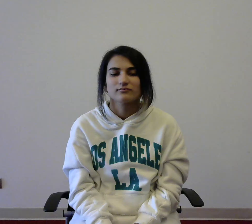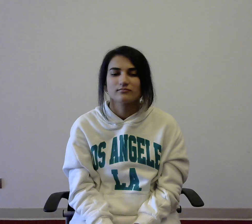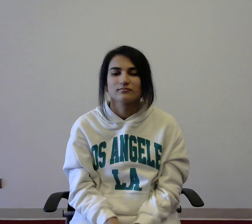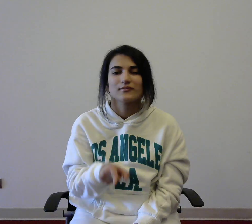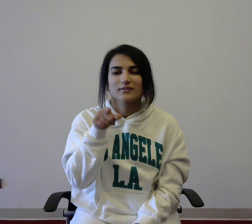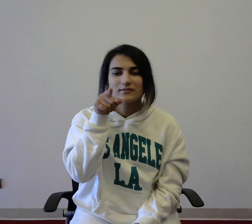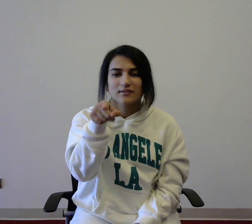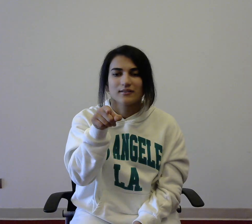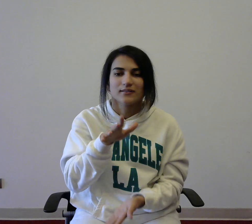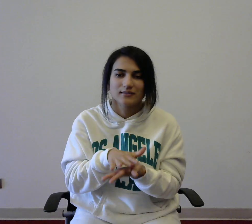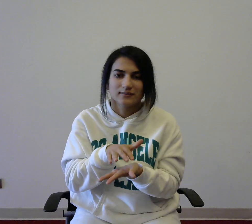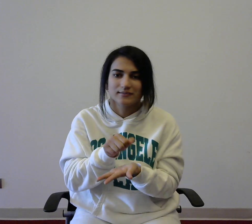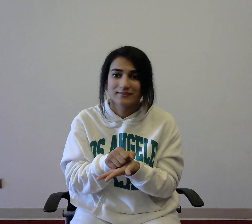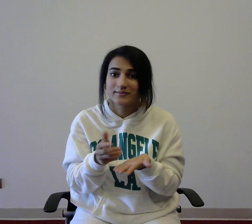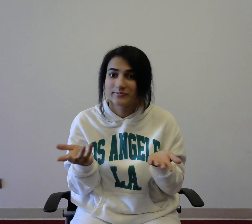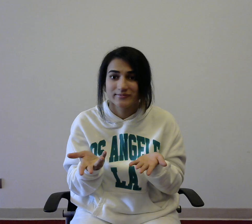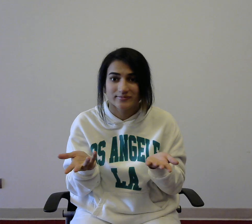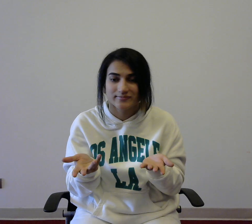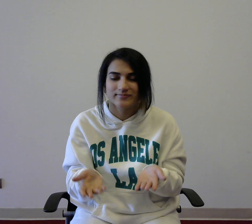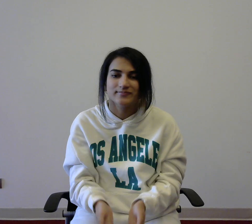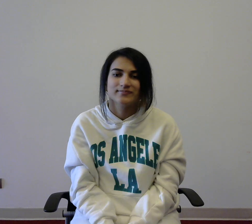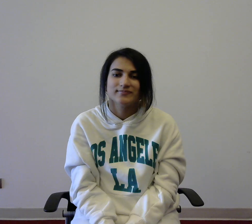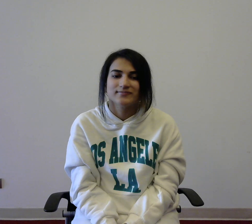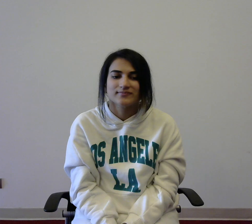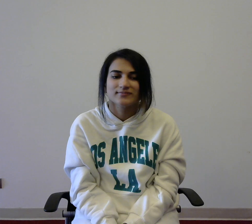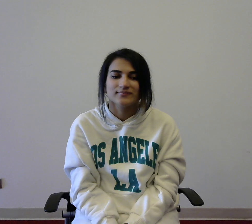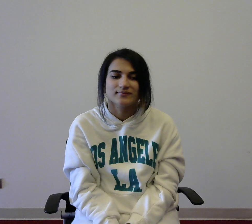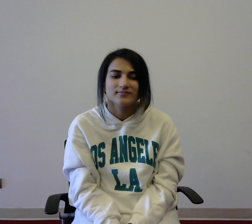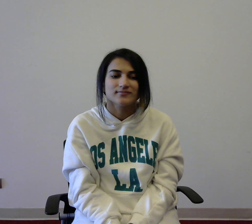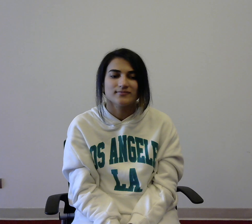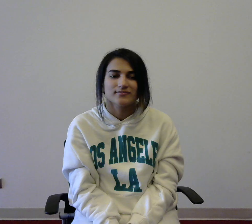Sənin ləqəbin nədir?